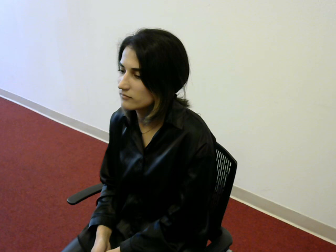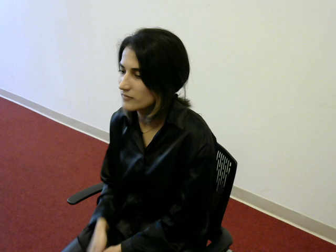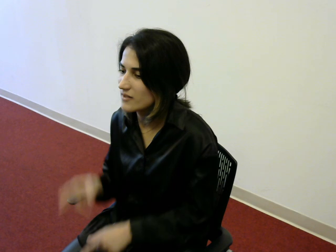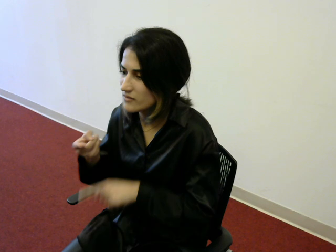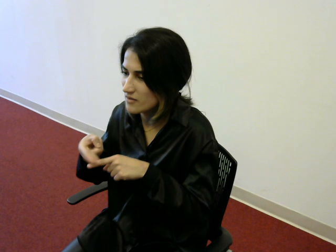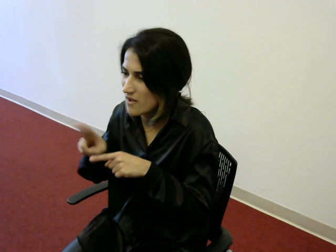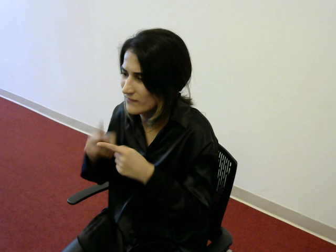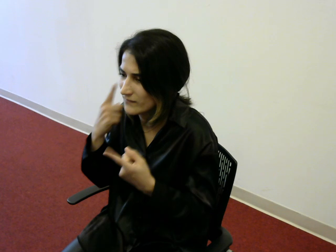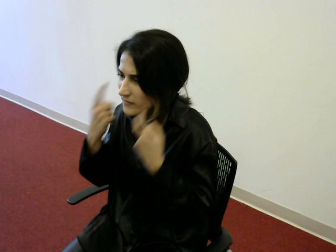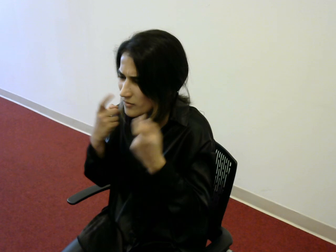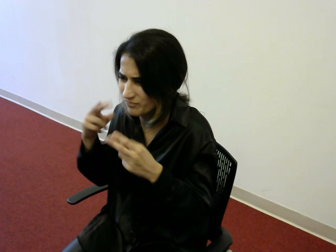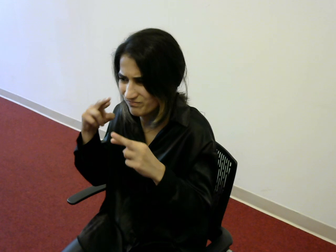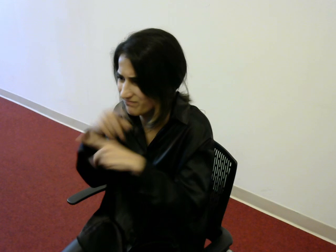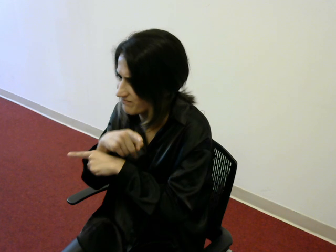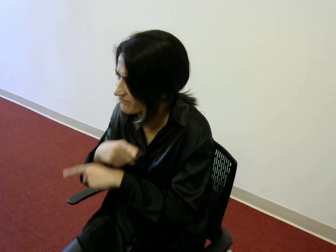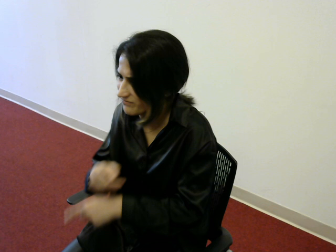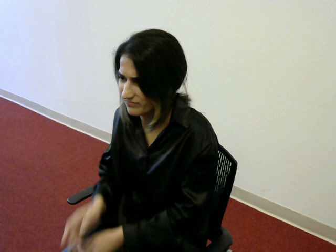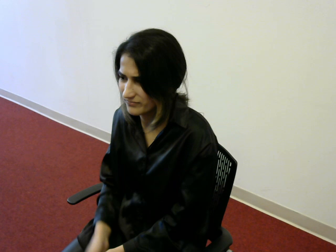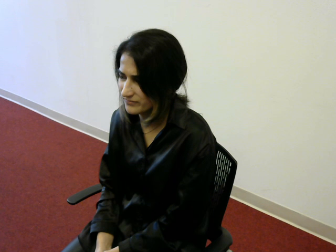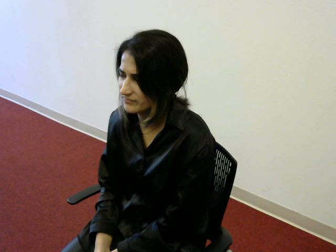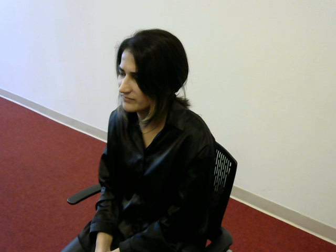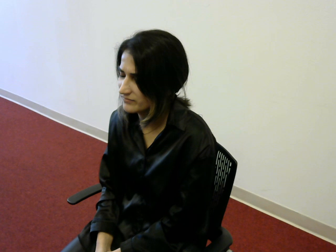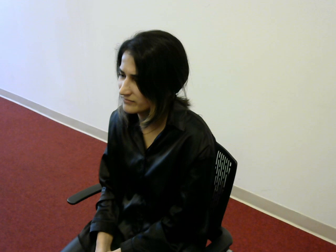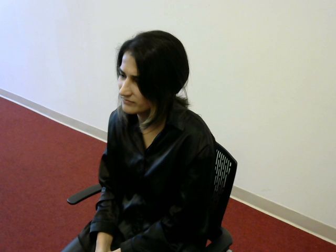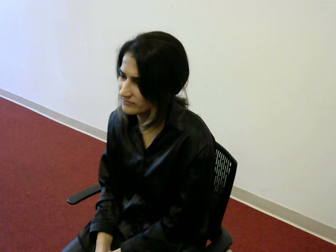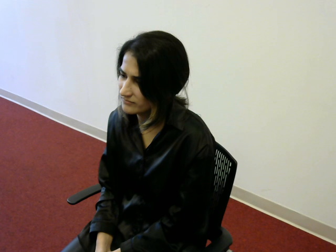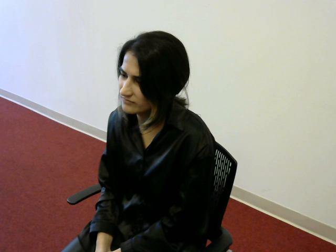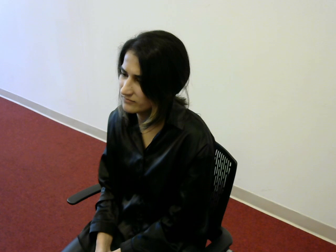Bu məlumat səhvdir